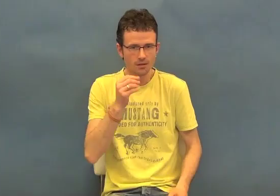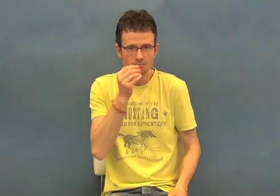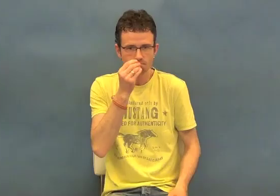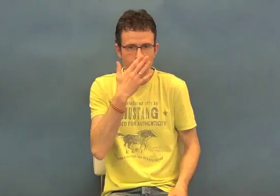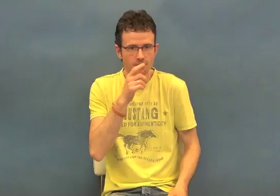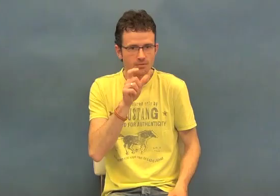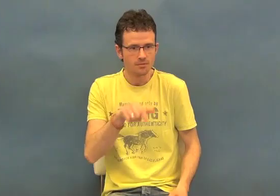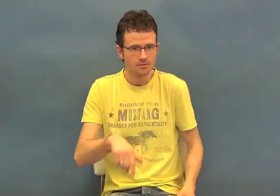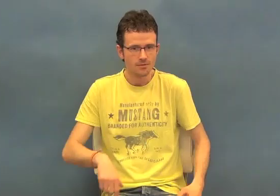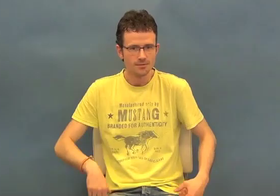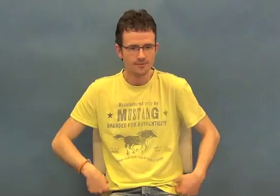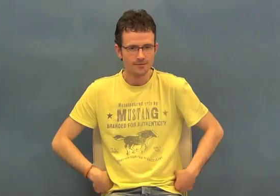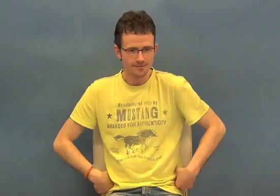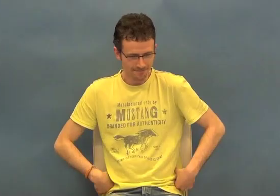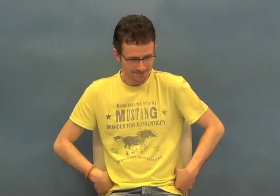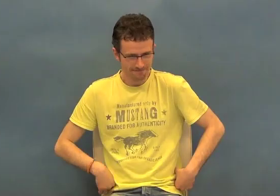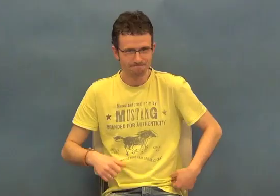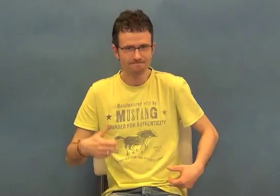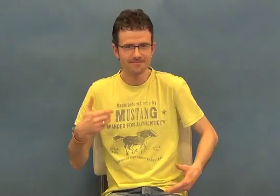Tata się nim rozczarował i spojrzał wymownie.